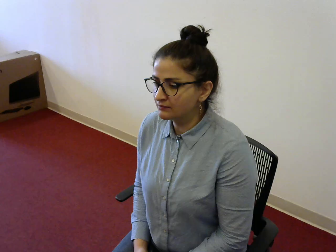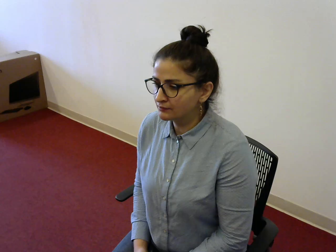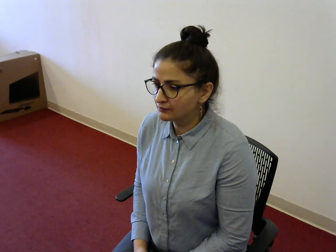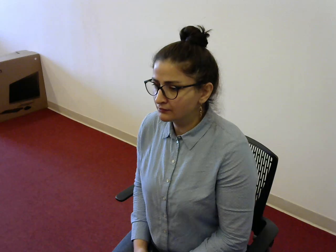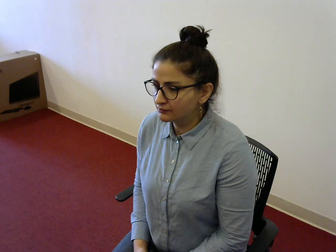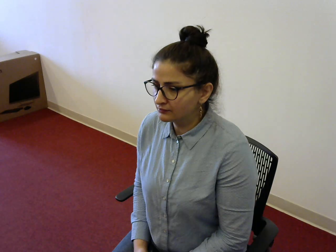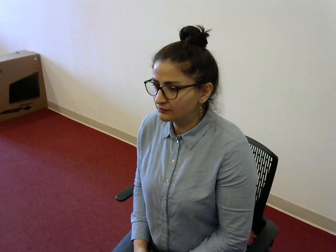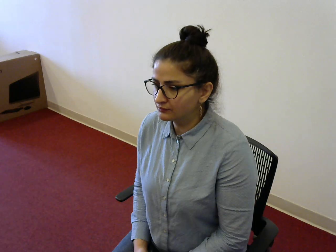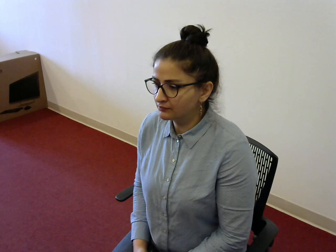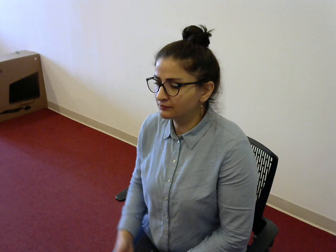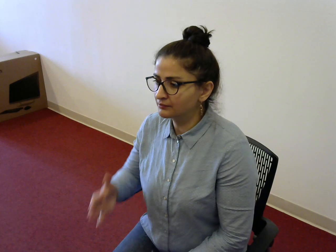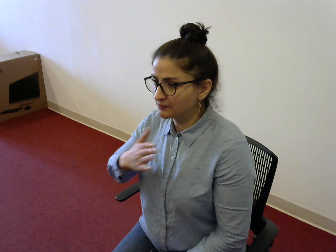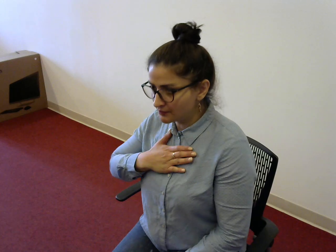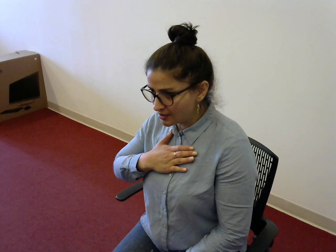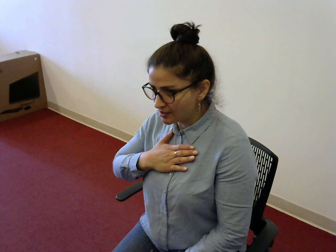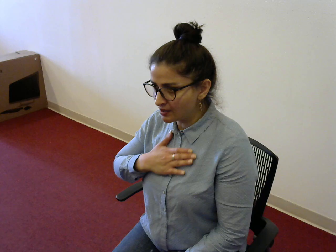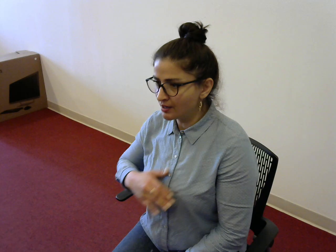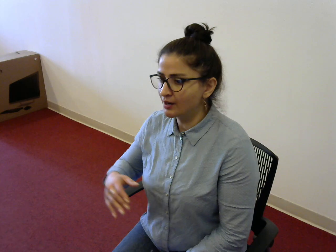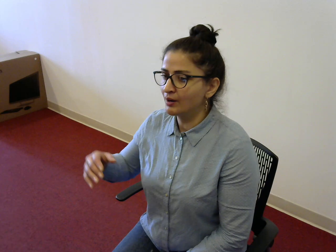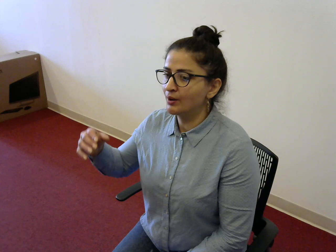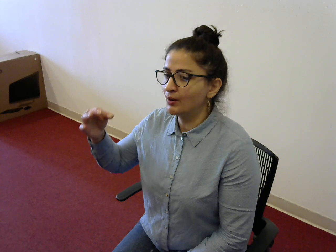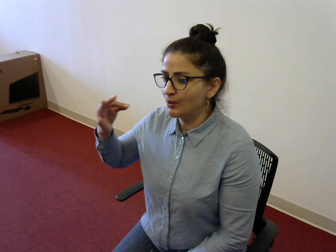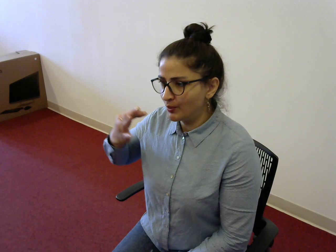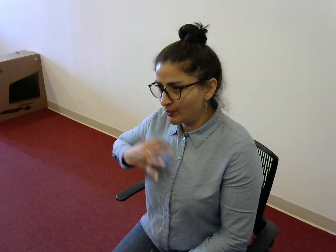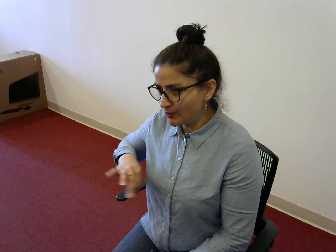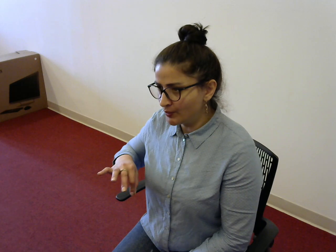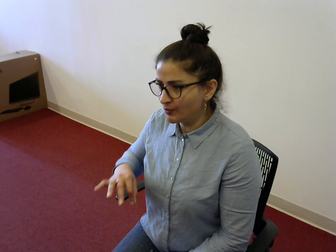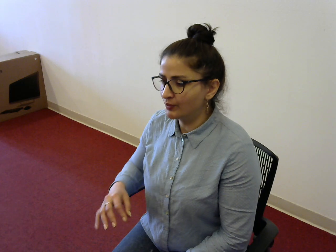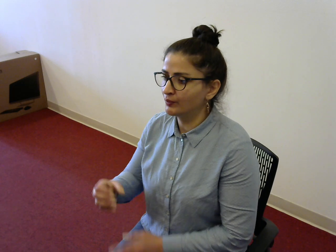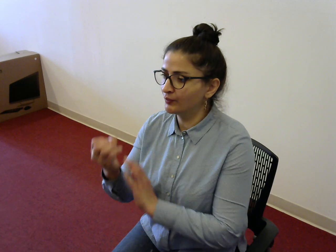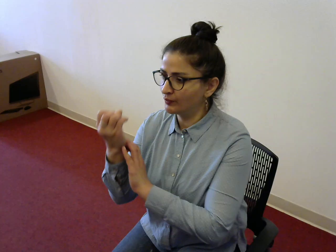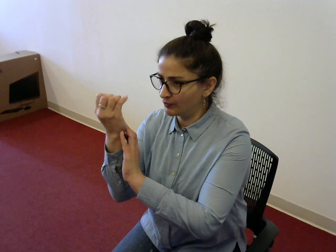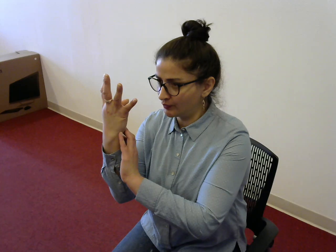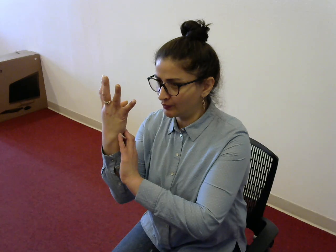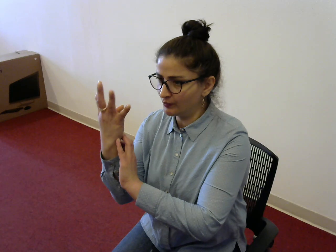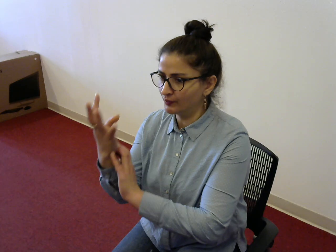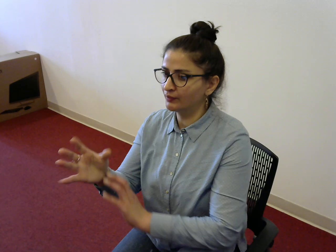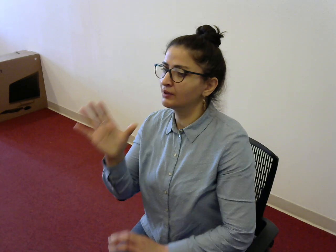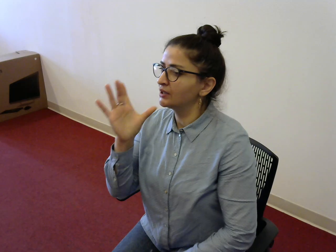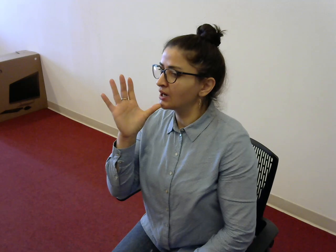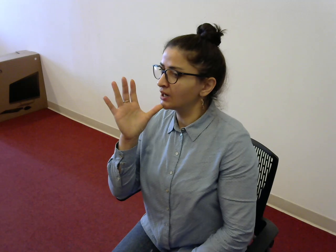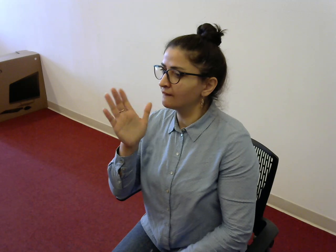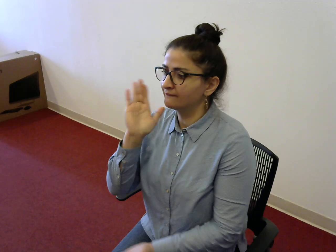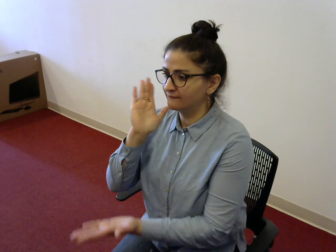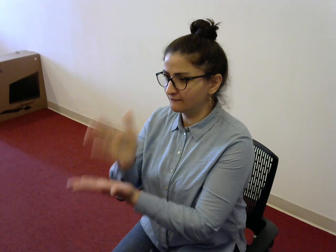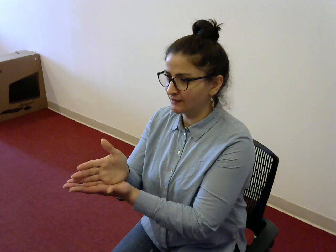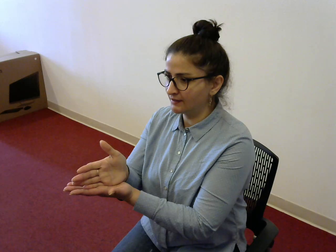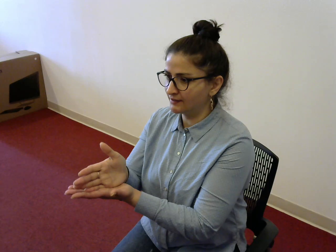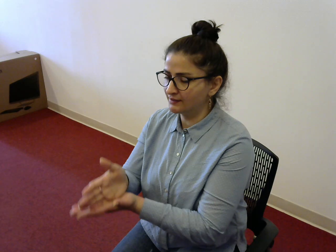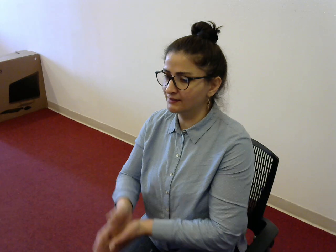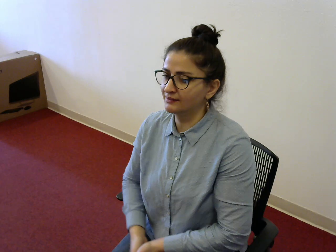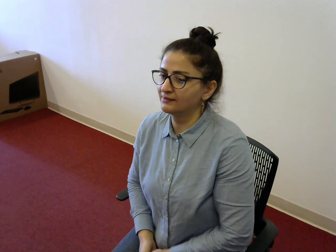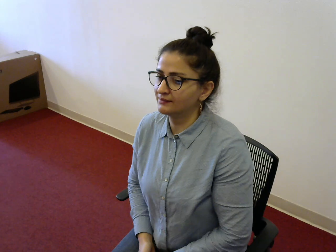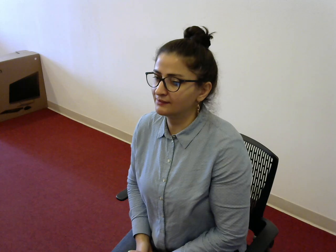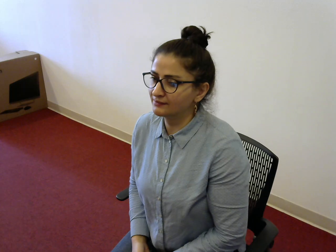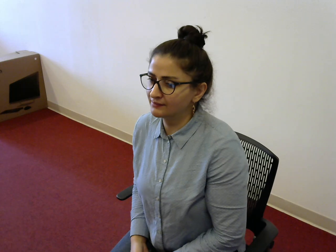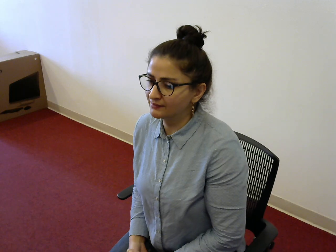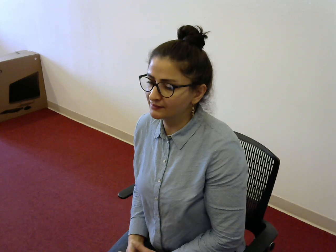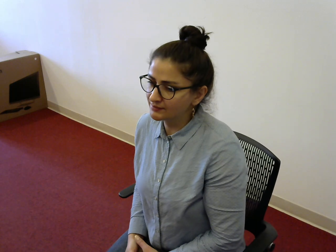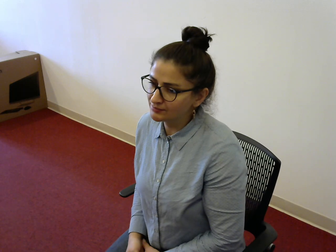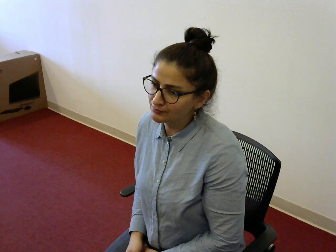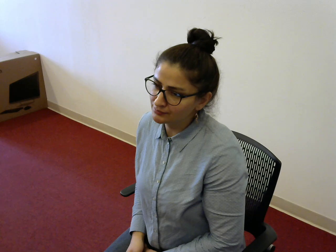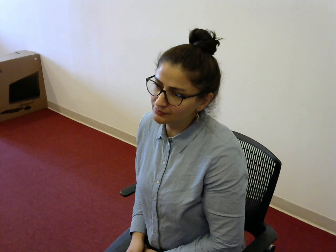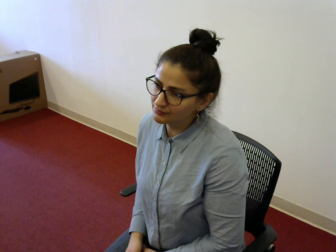Mənim oğlumun 14 yaşı var